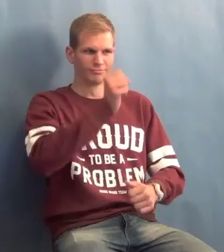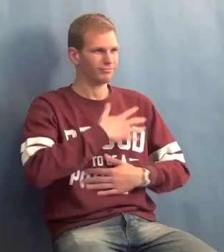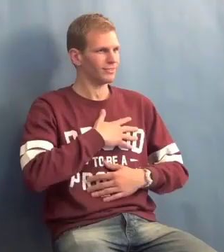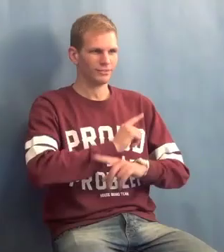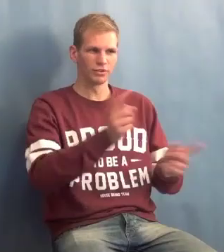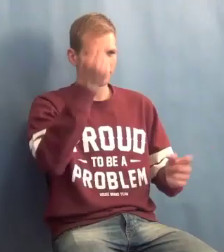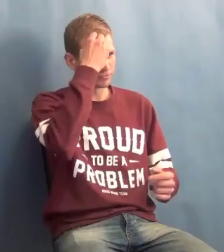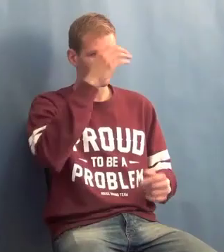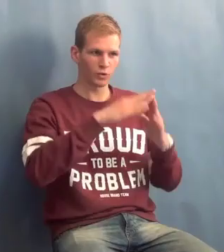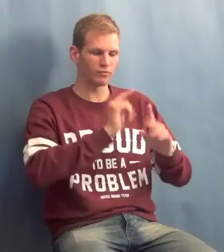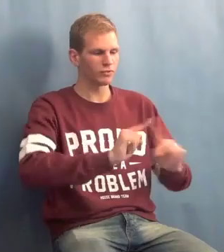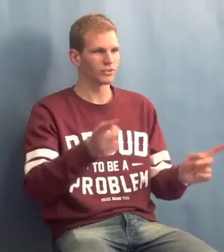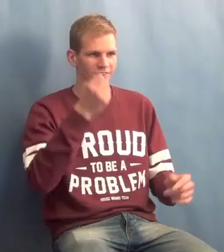Ja w ogóle w domu się nie kąpię.